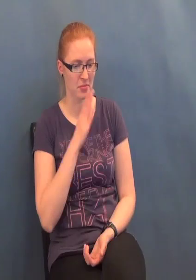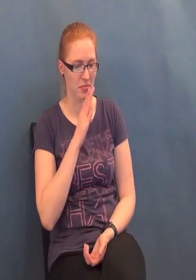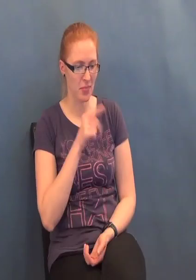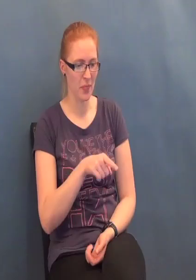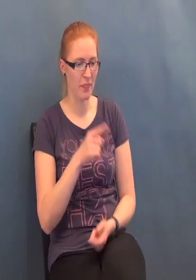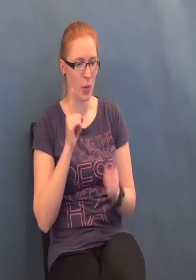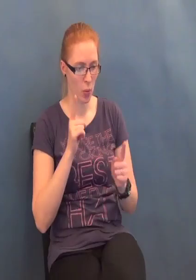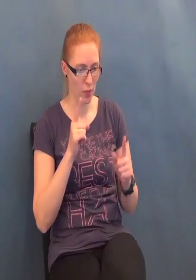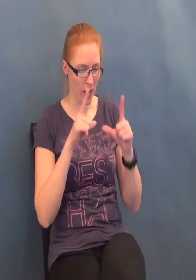Chyba to jest znak ostrzegający.